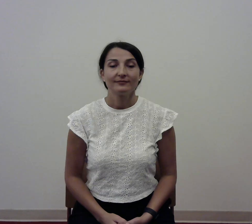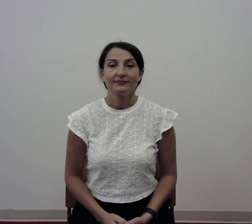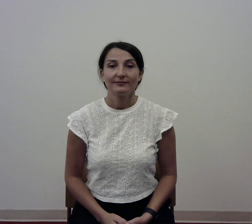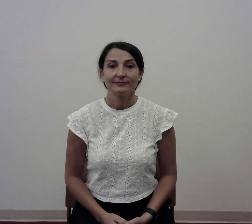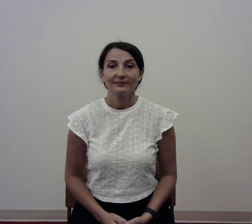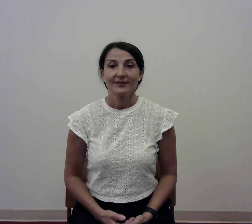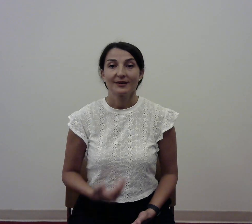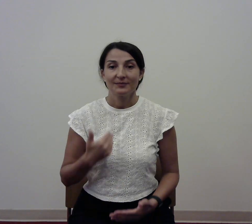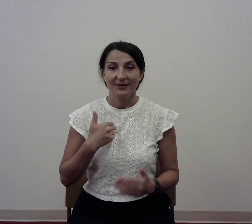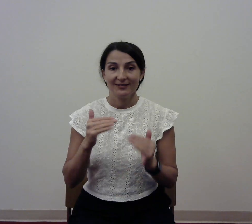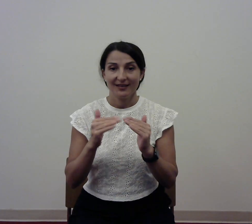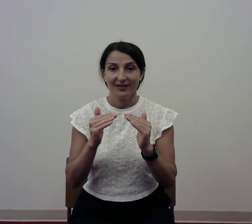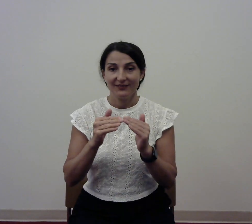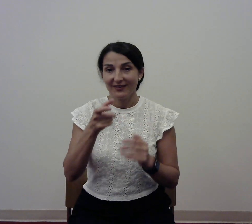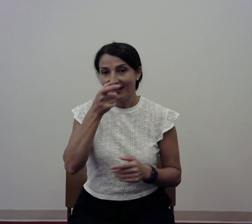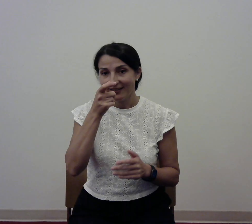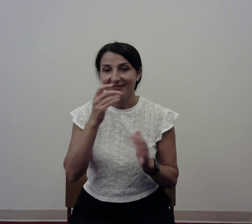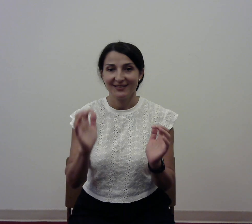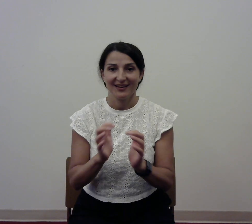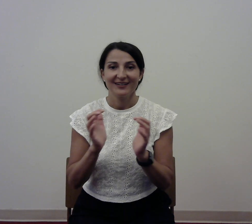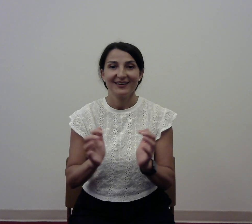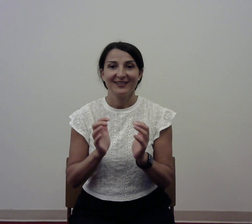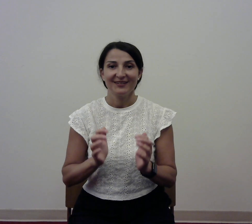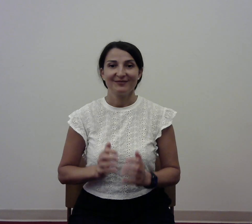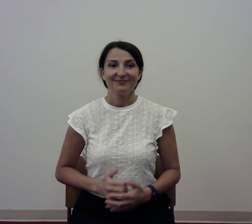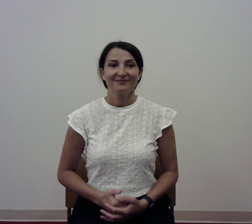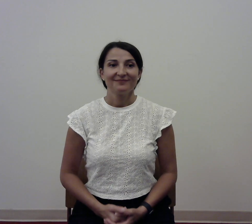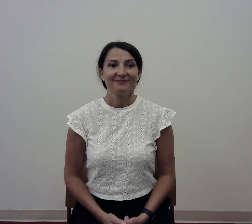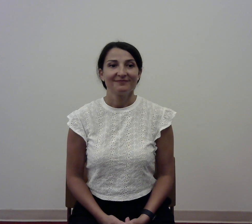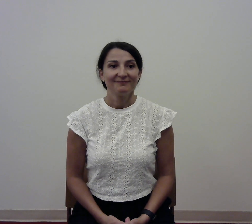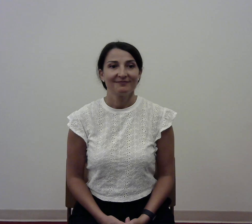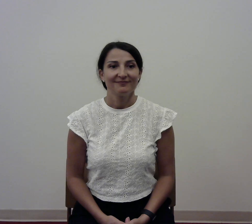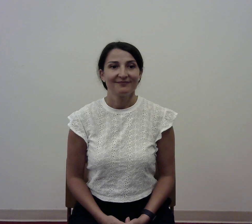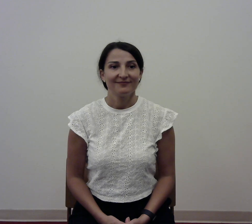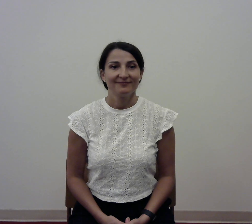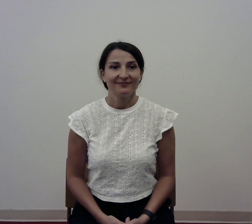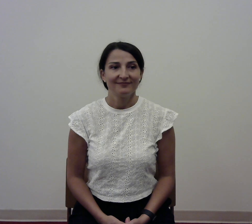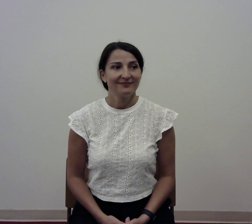Mən evdə it saxlayıram